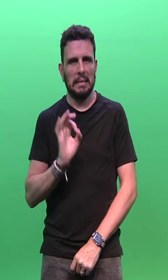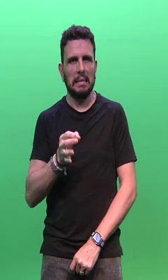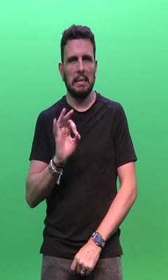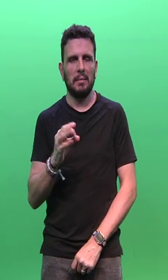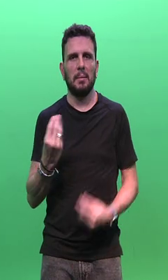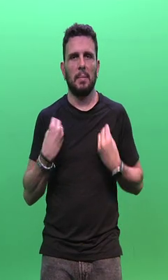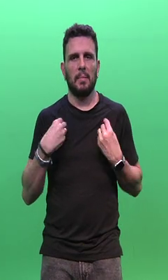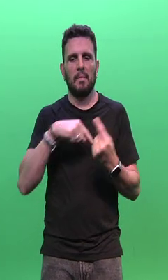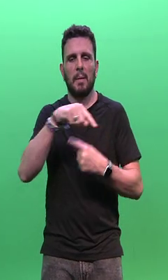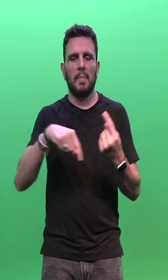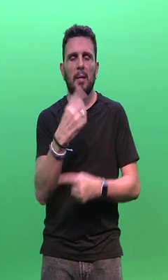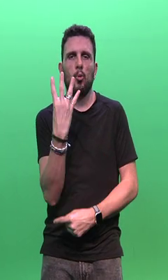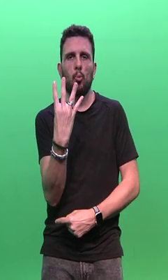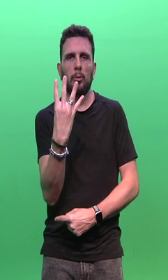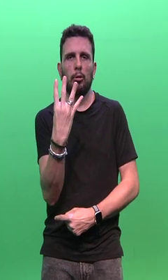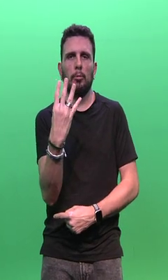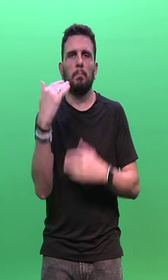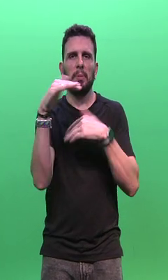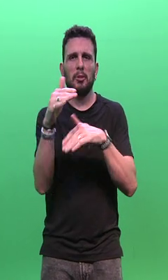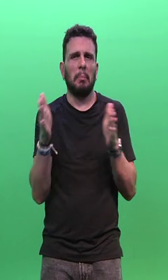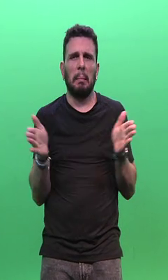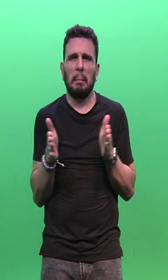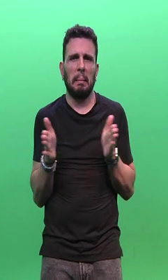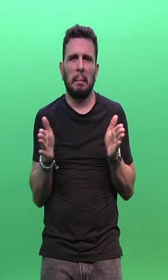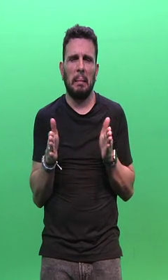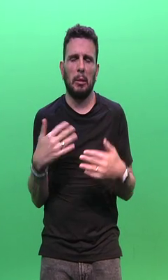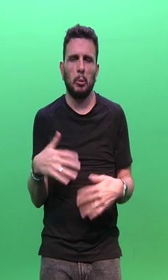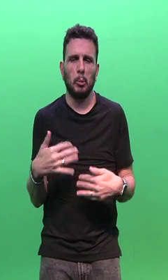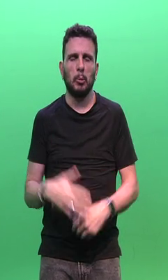Sí, vivim els quatre de la família en un pis molt petit.